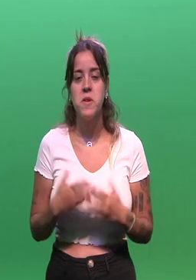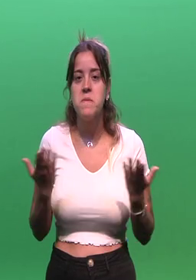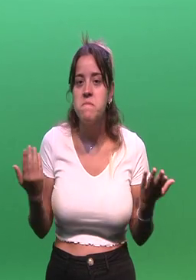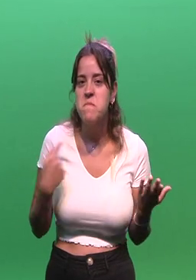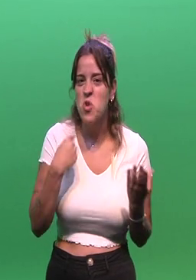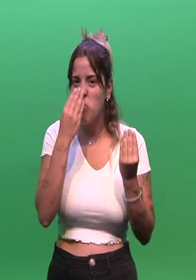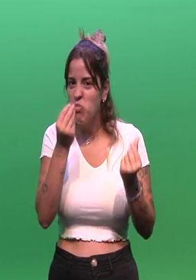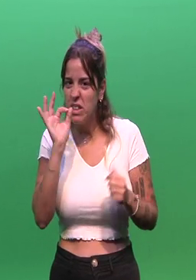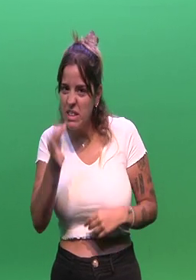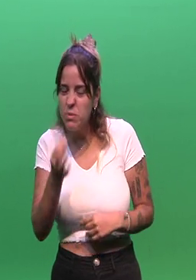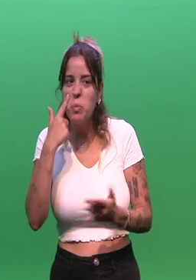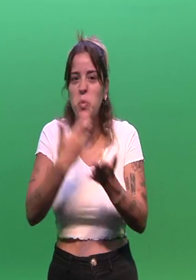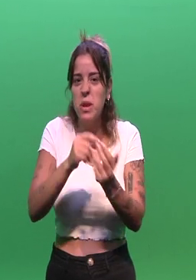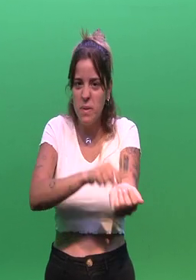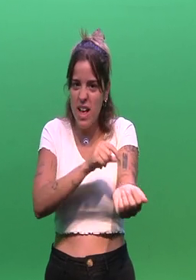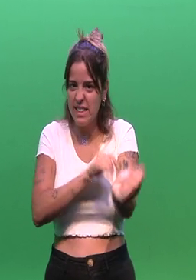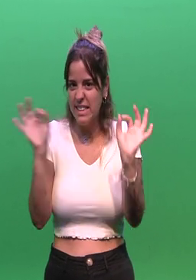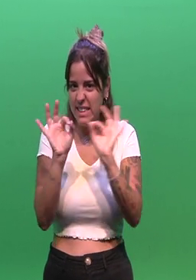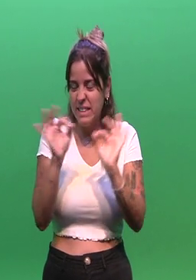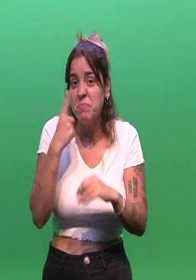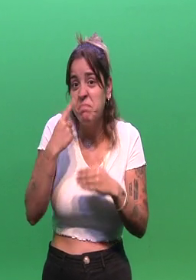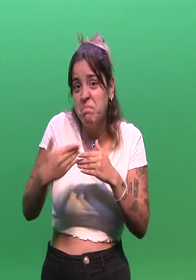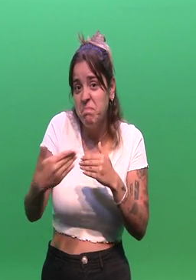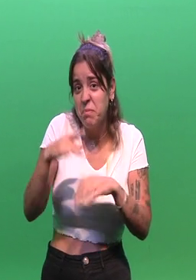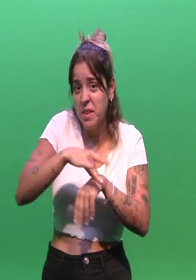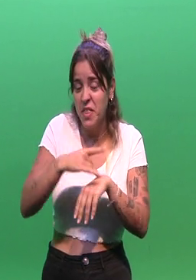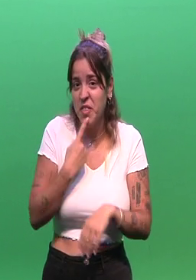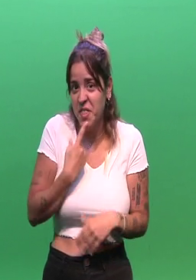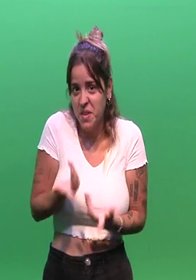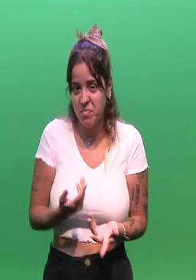Sospito que sí, però no m'han fet mai cap prova d'al·lèrgia, a veure què diu el metge.